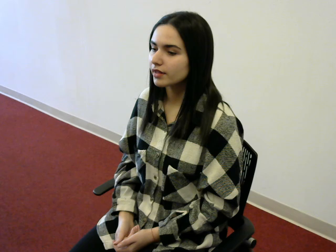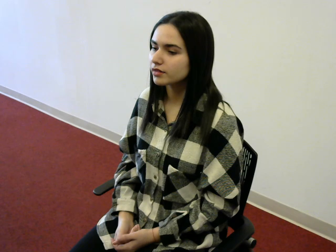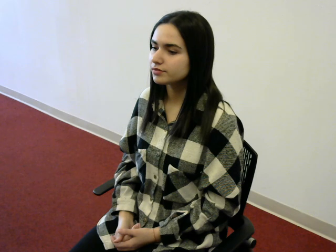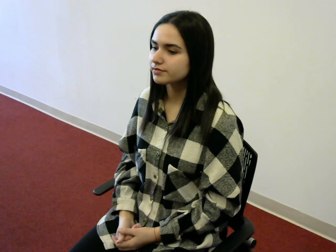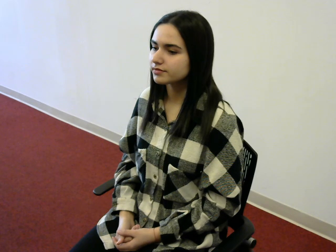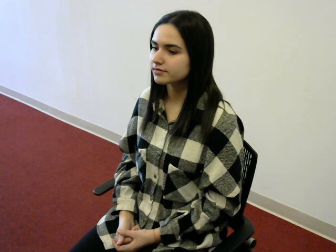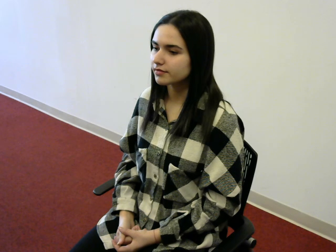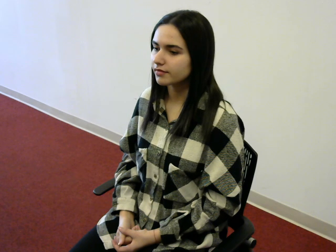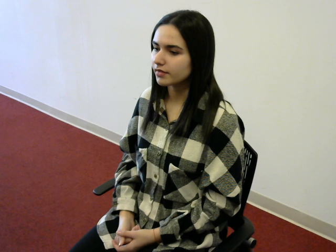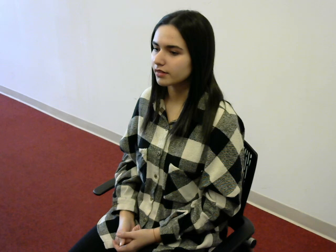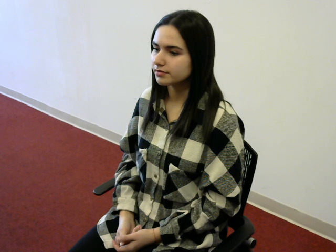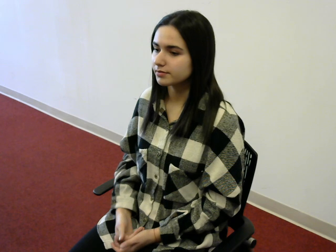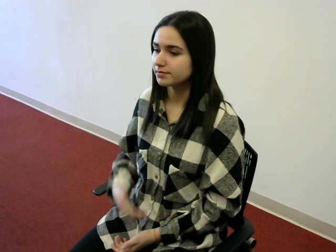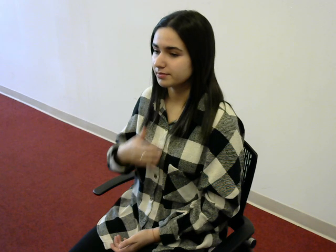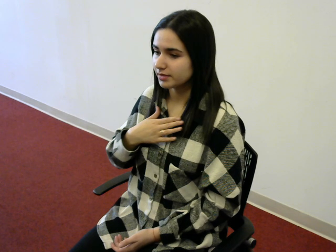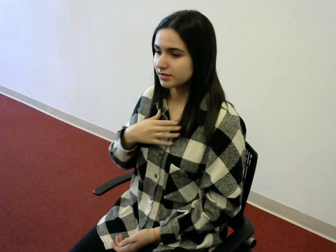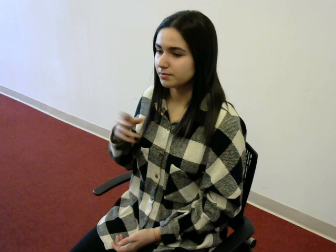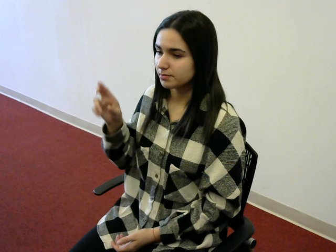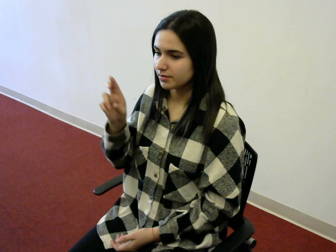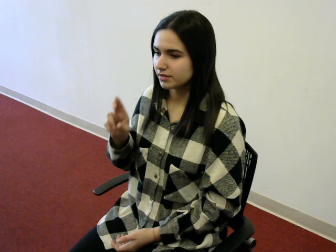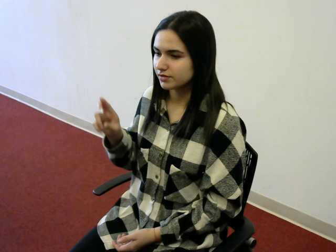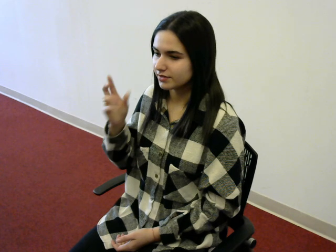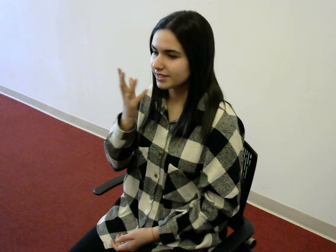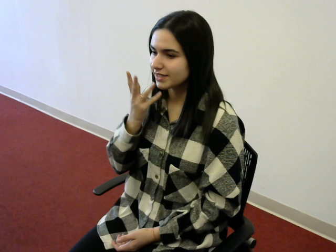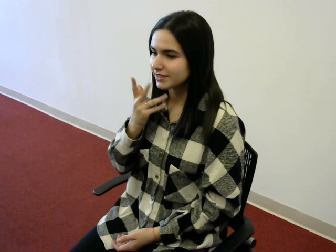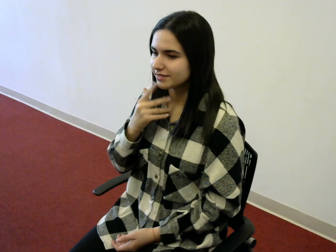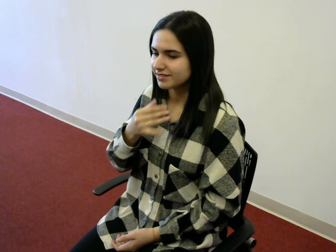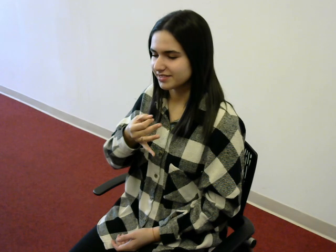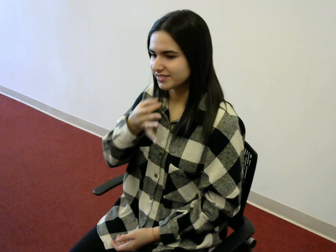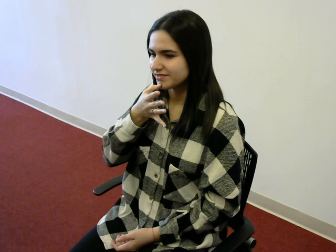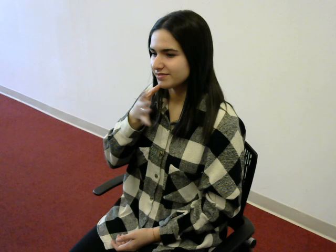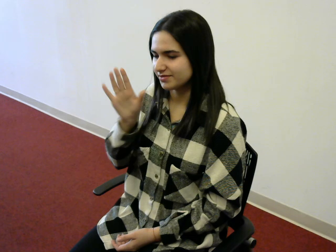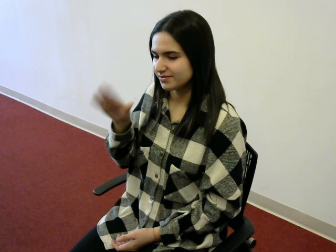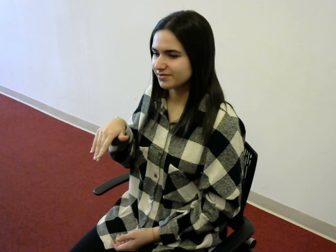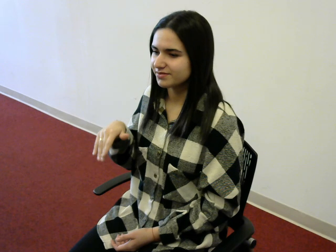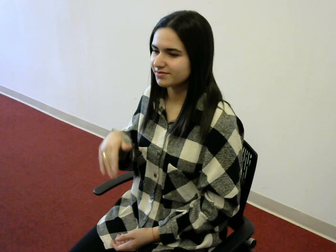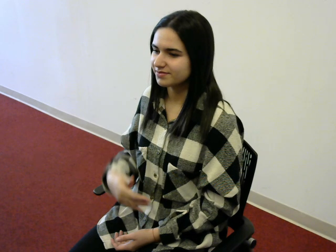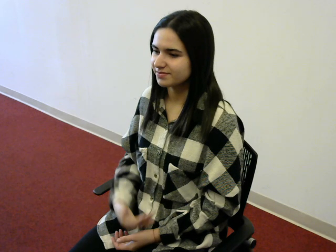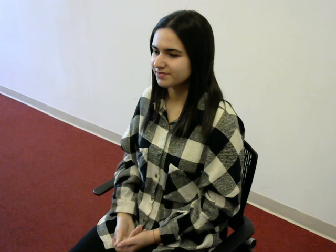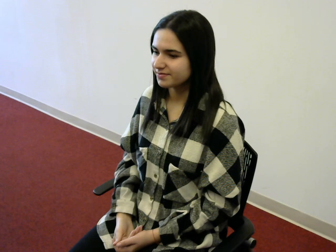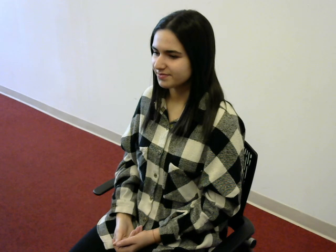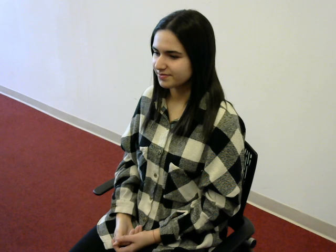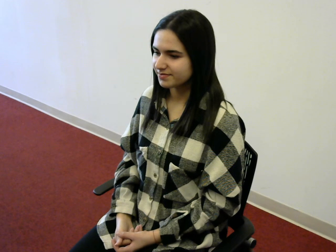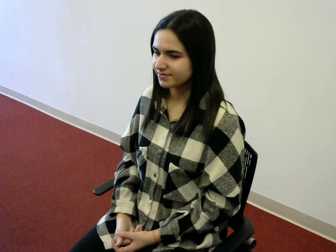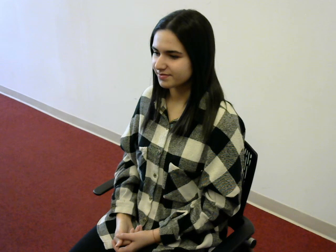Mənim bənövşəyi rəngdən xoşum gəlir